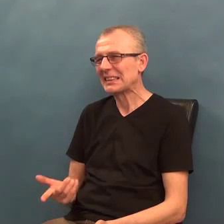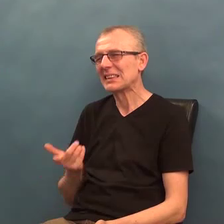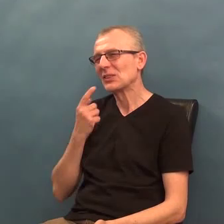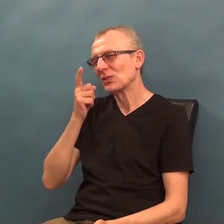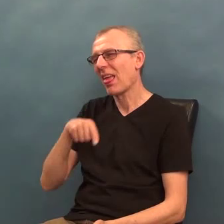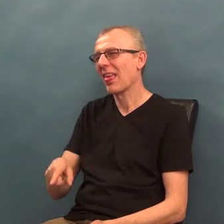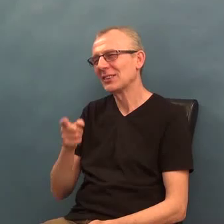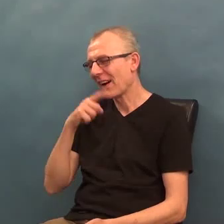To jest źle.